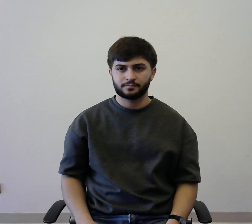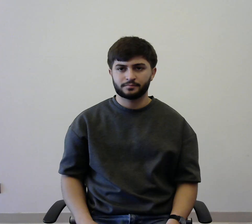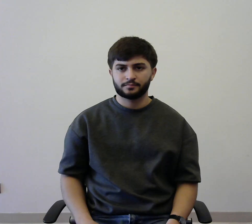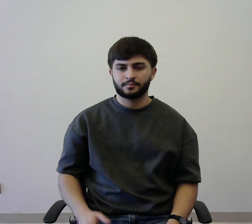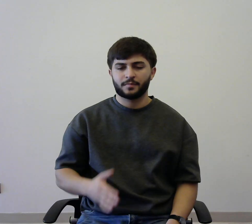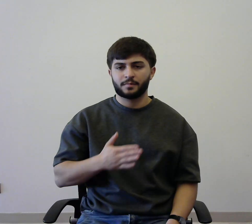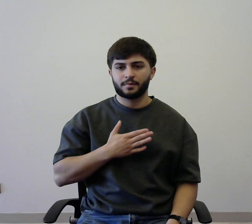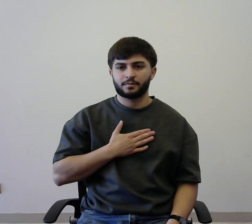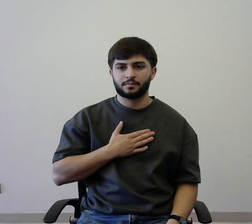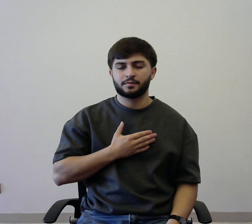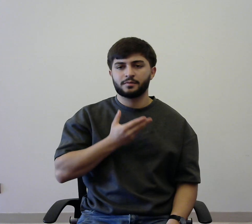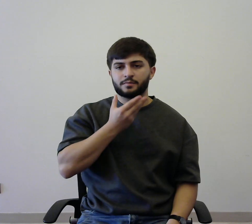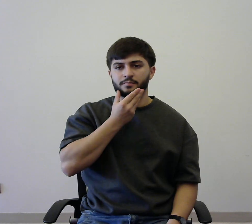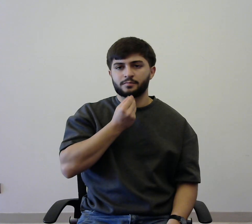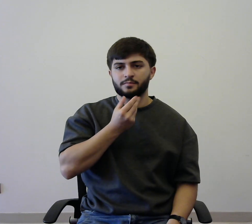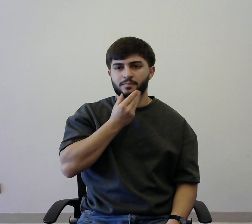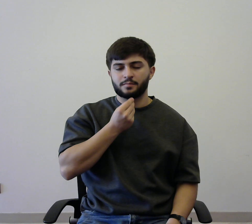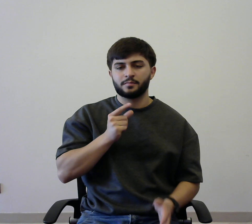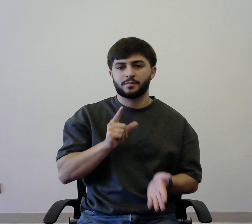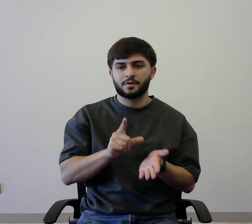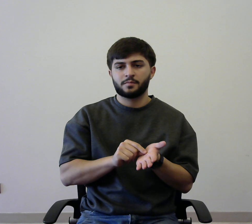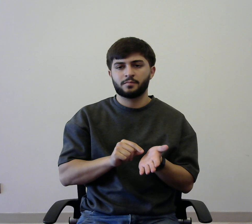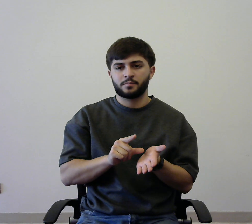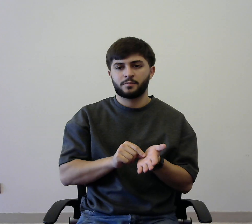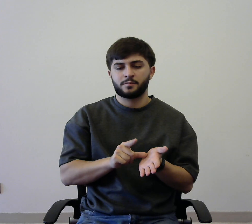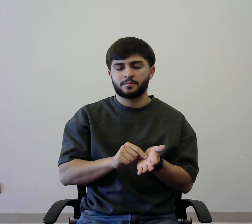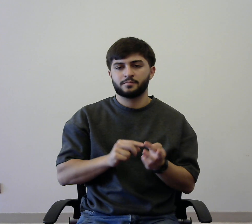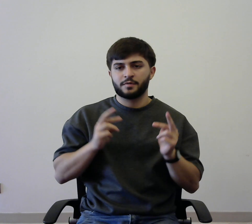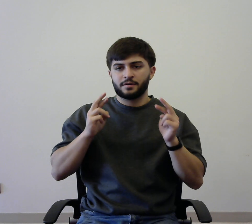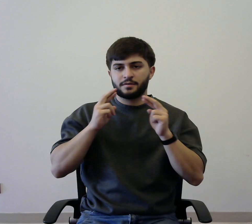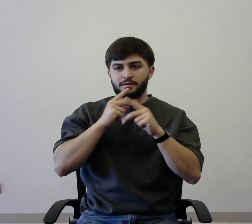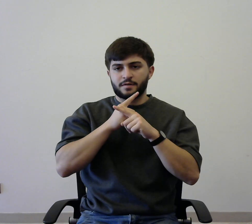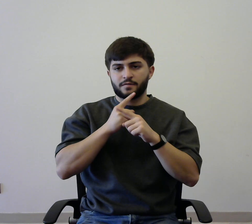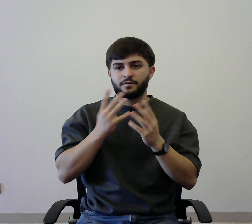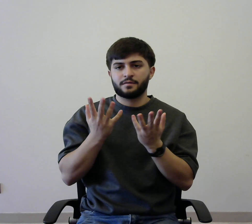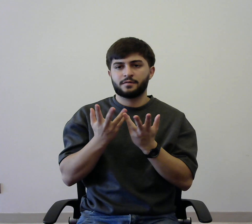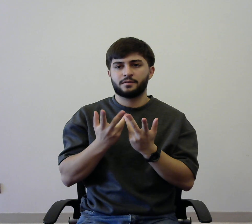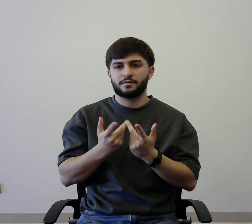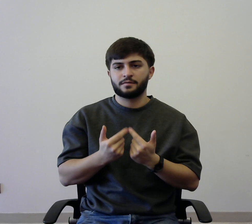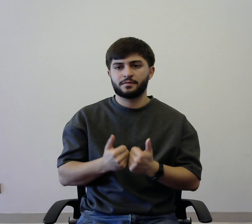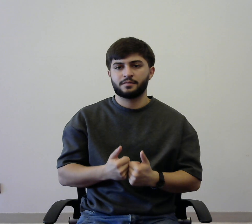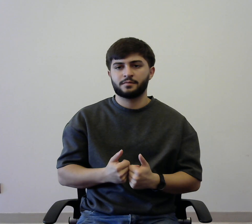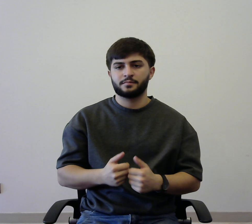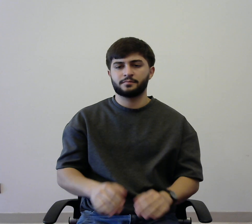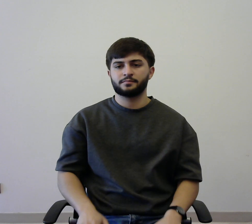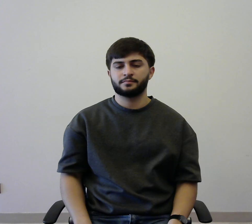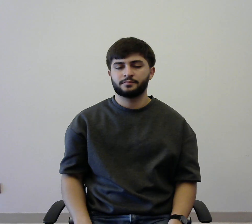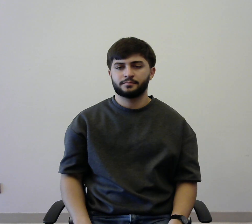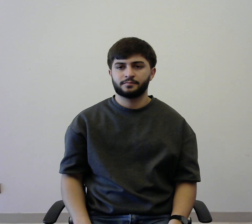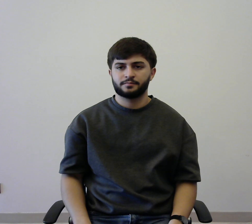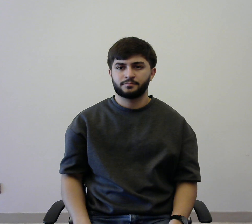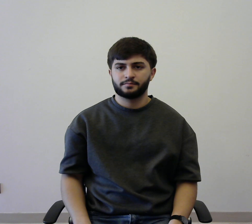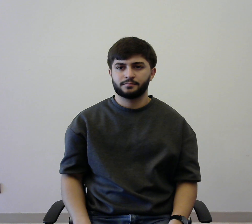Mənim babamın pensiyasını səhv hesablayıblar